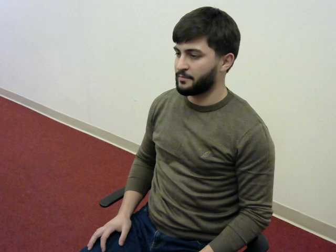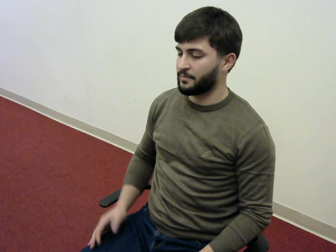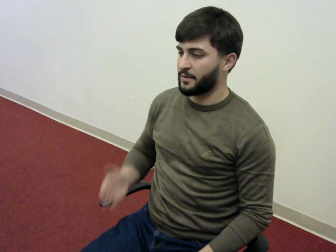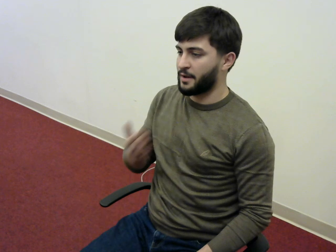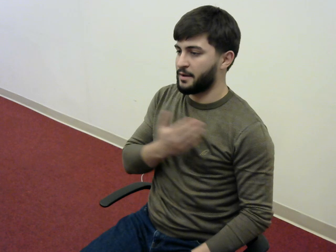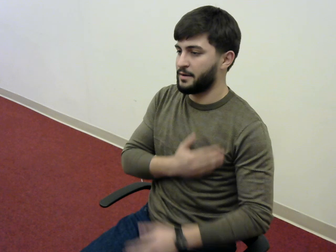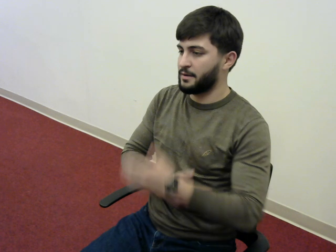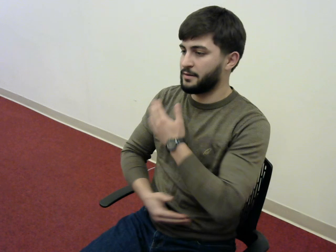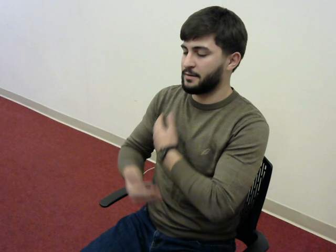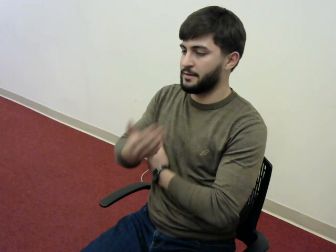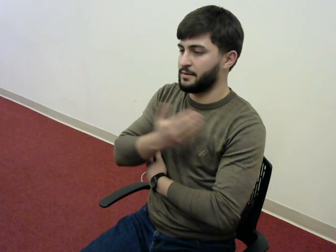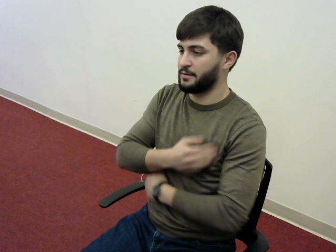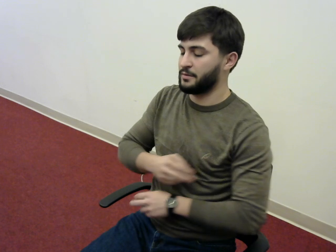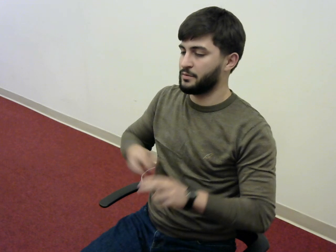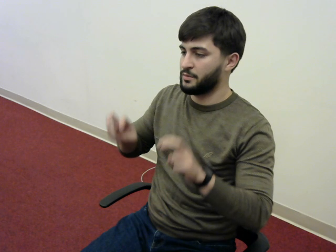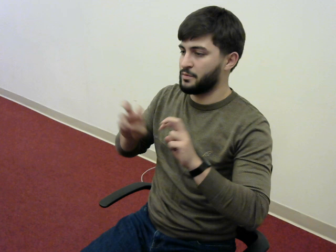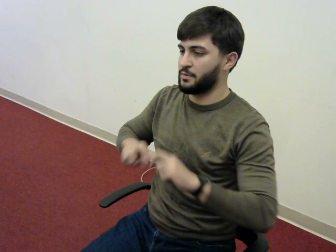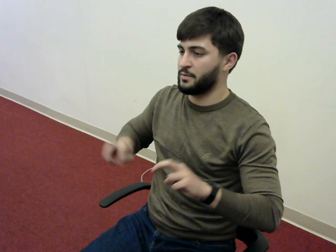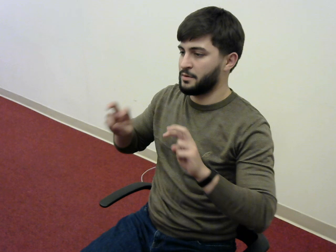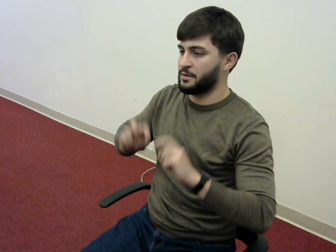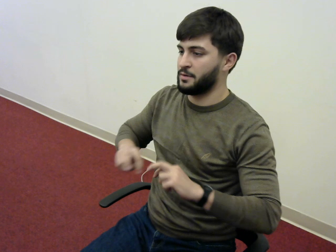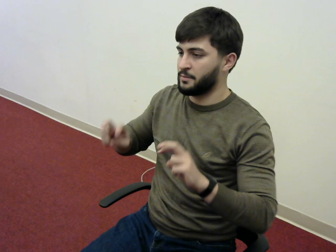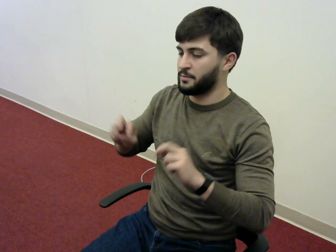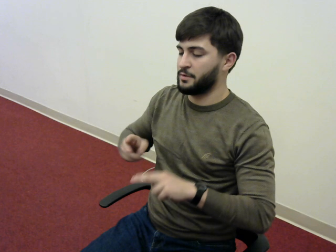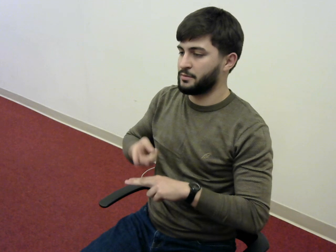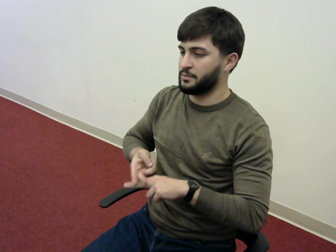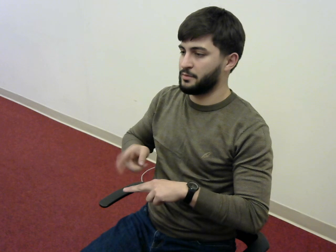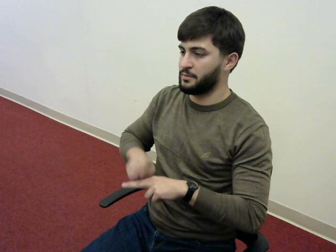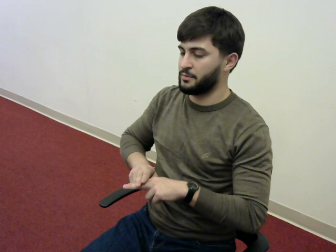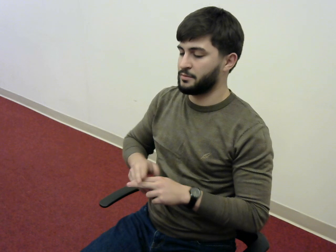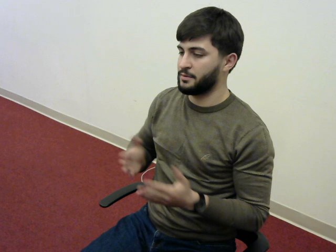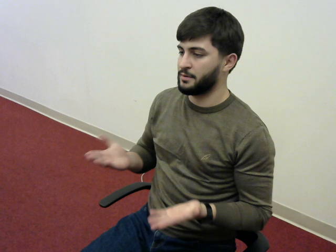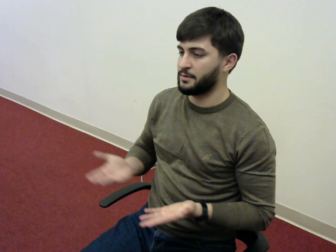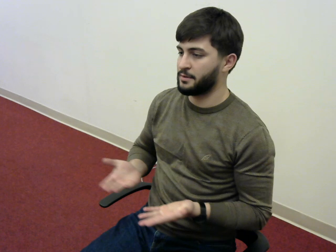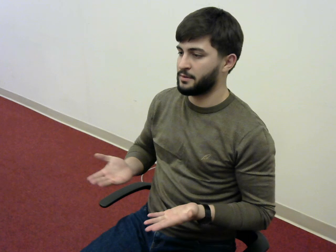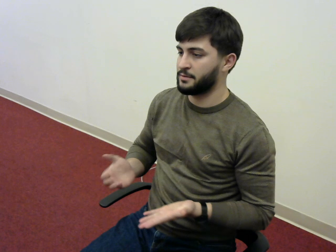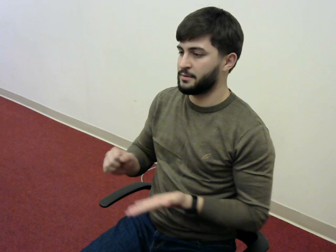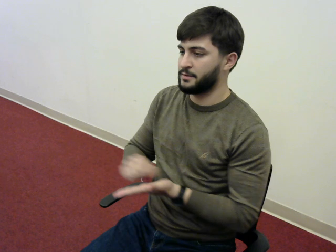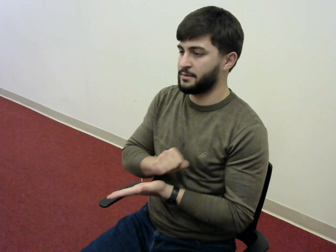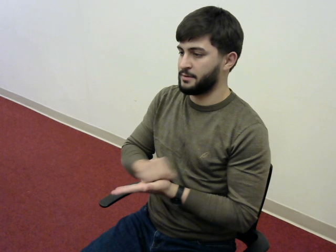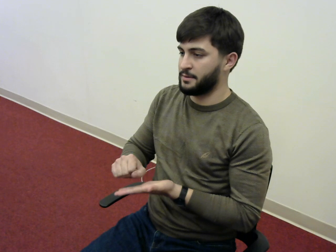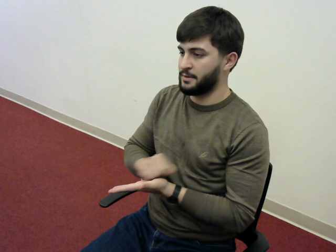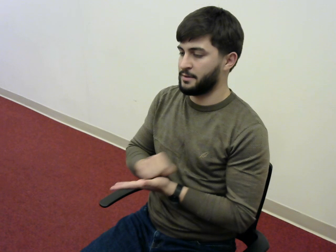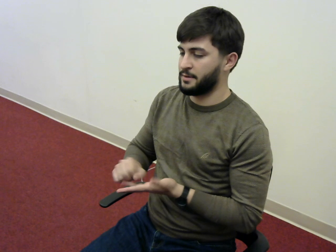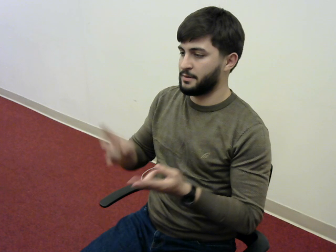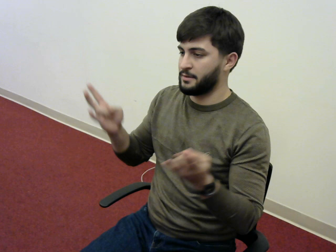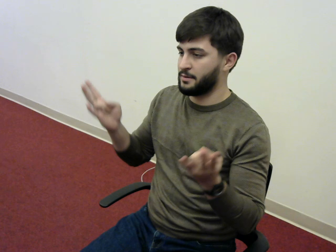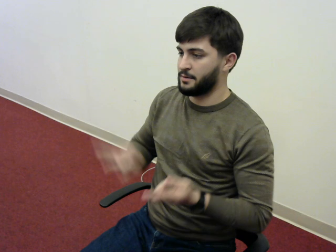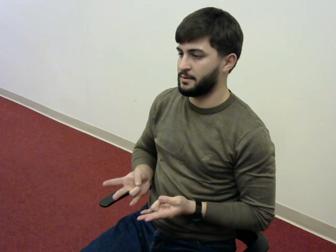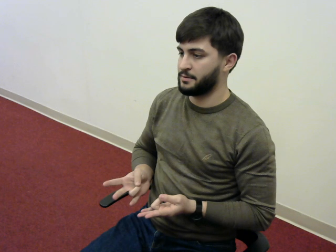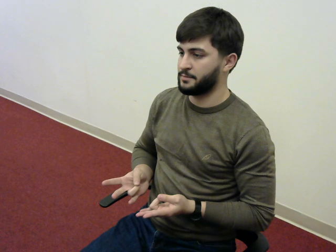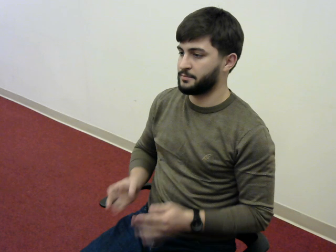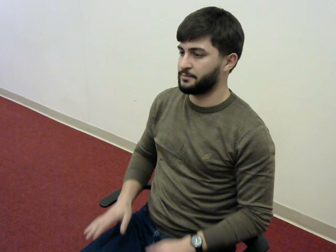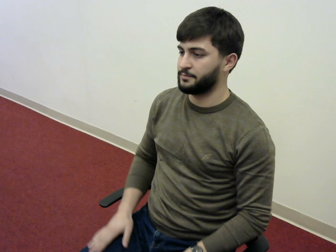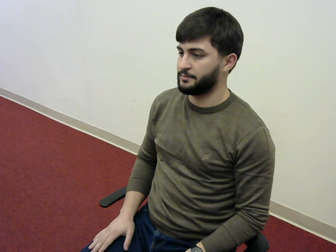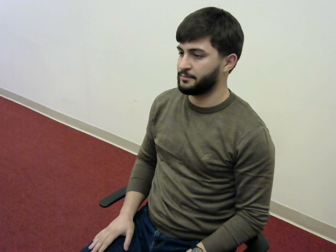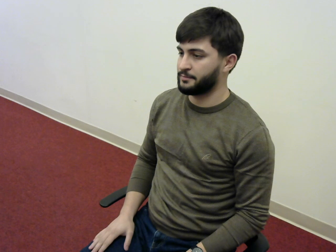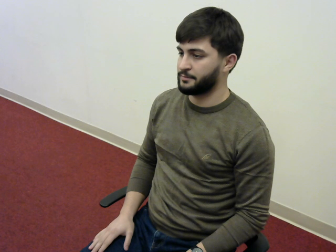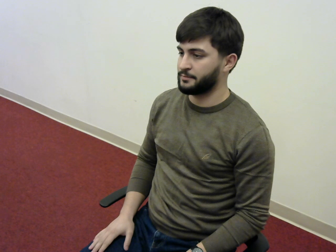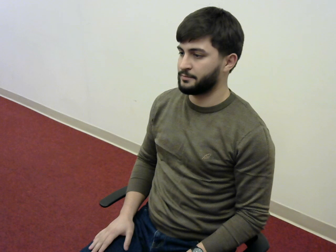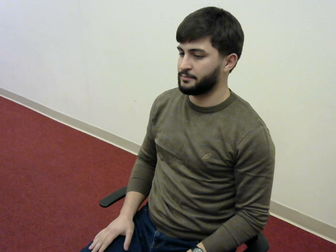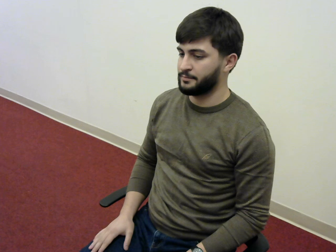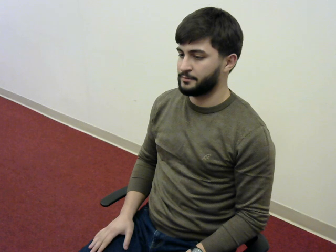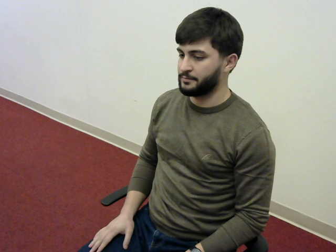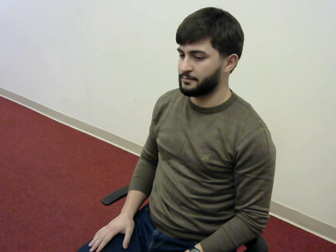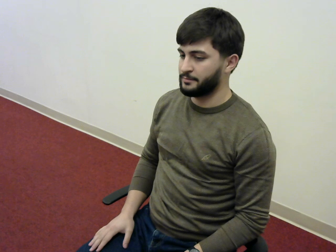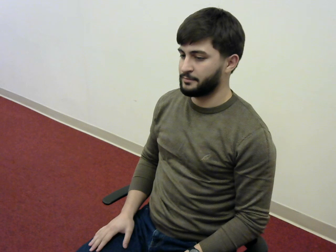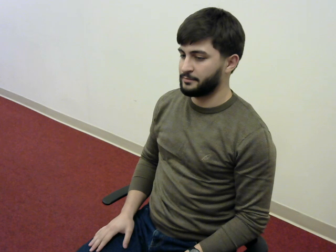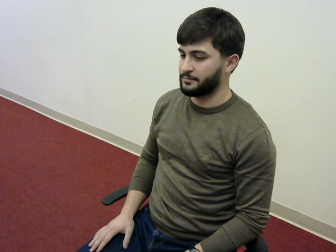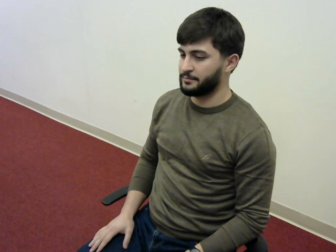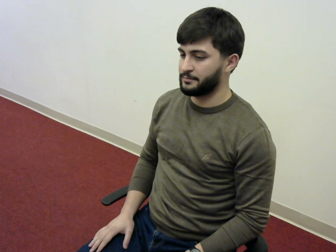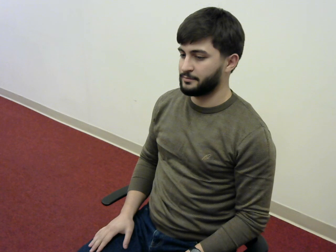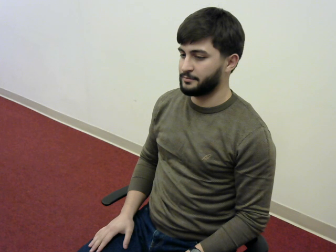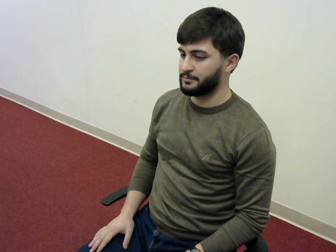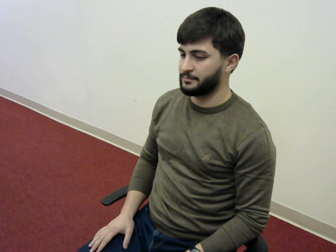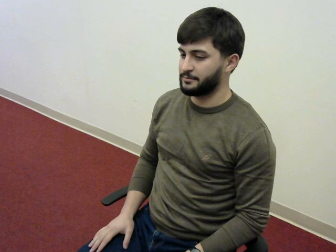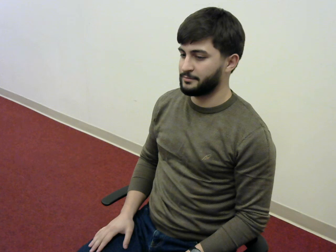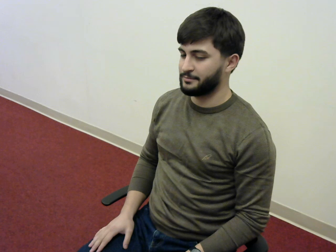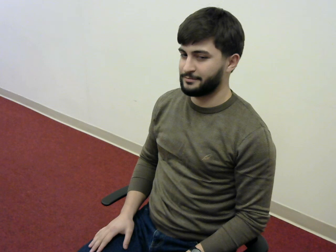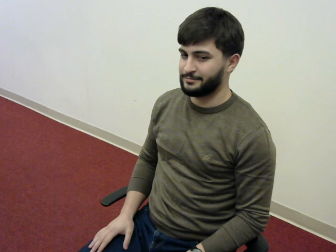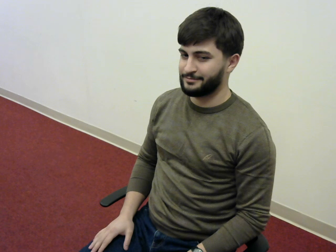Əlilliyin müəyyən edilməsi üçün hansı sənədlər lazımdır